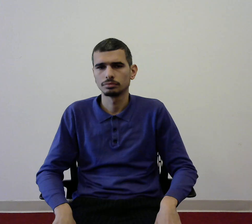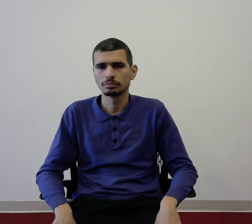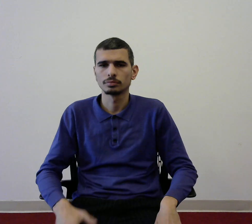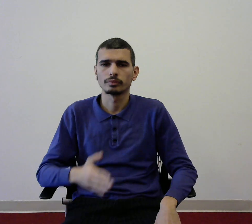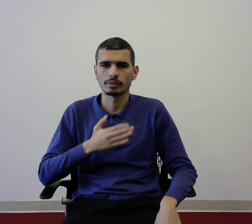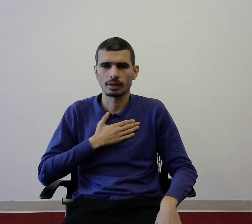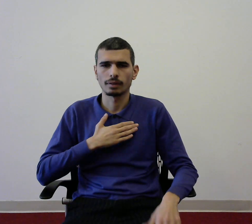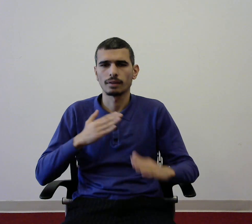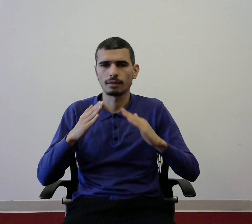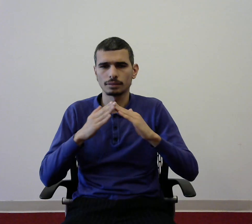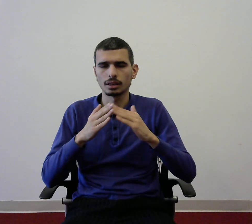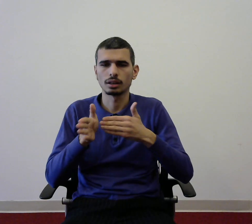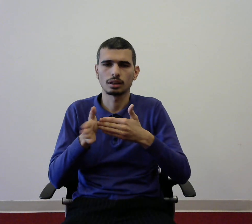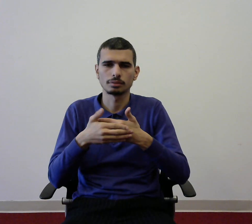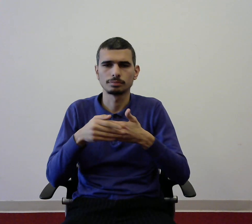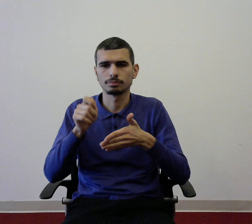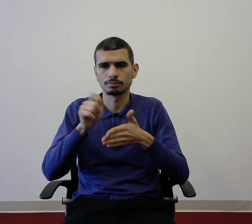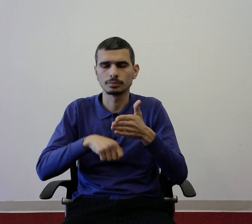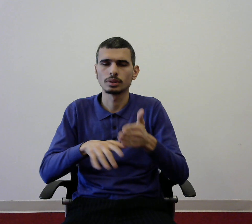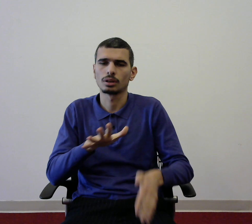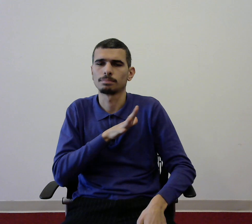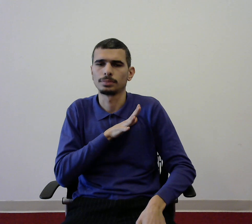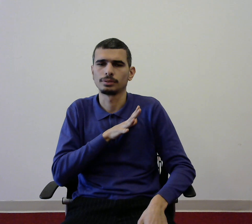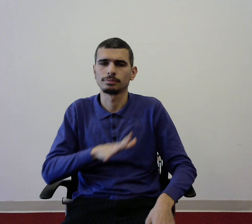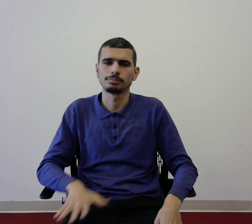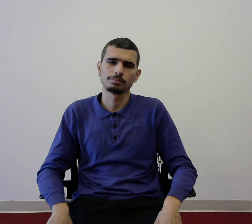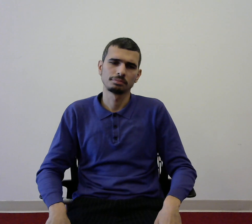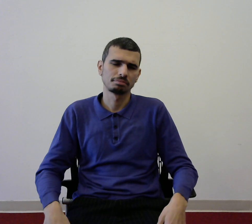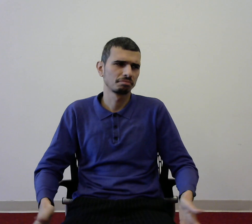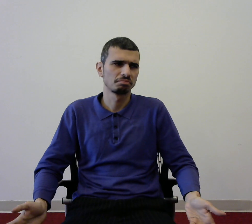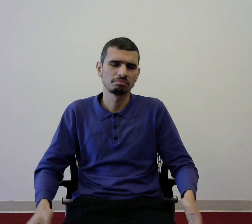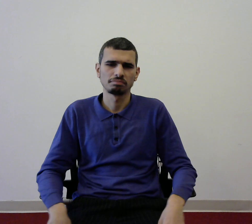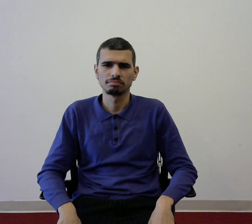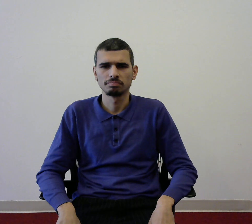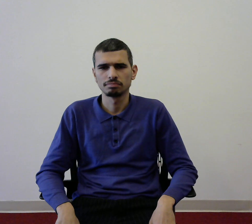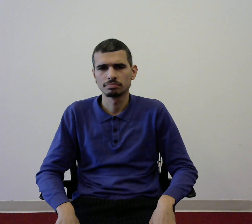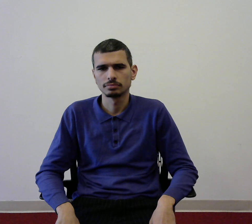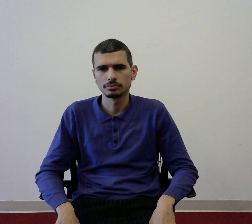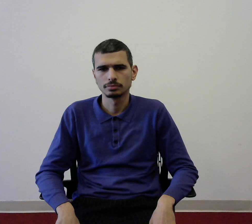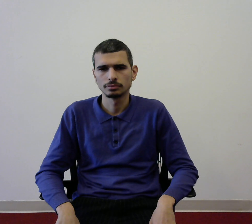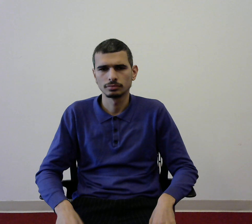Mən evin qapısını bağlamışam